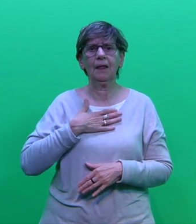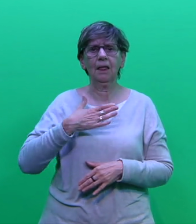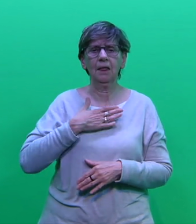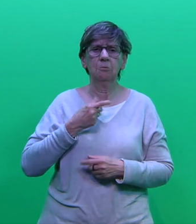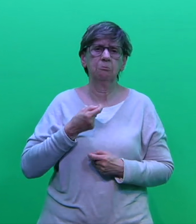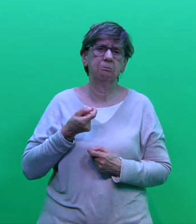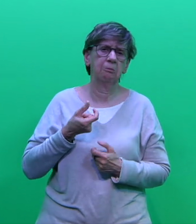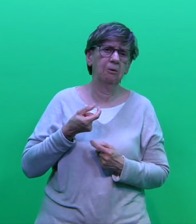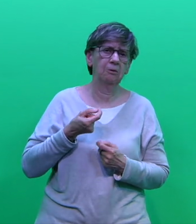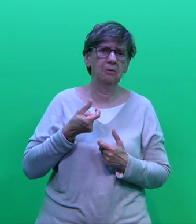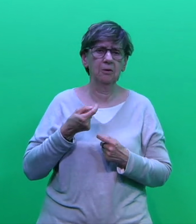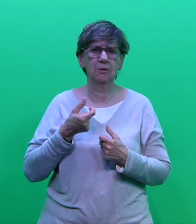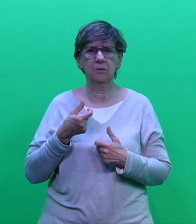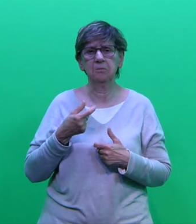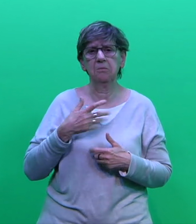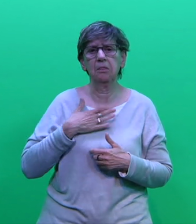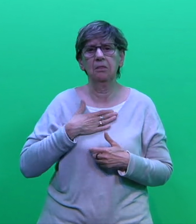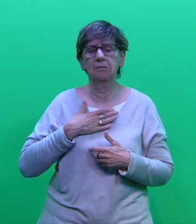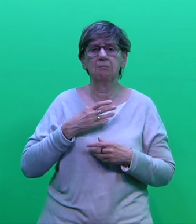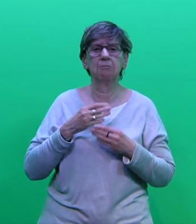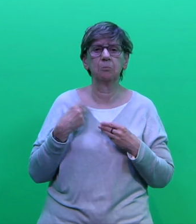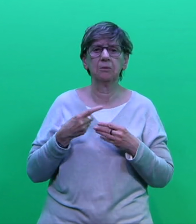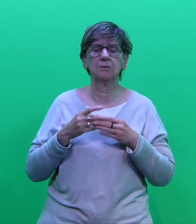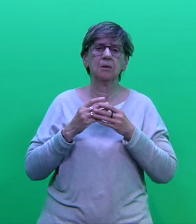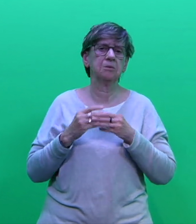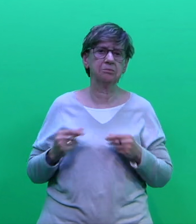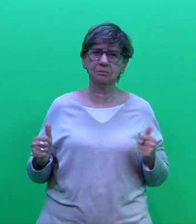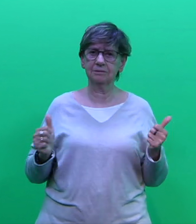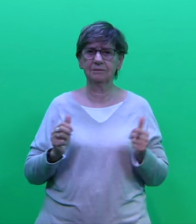Tinc una mica de tos, tusso una mica i després despareix la tos.